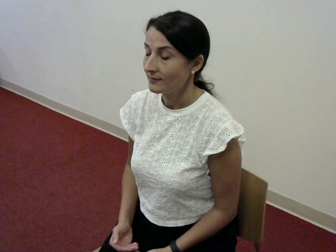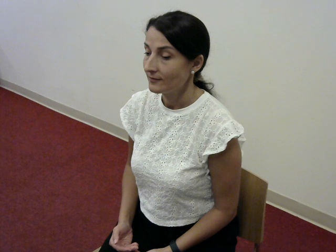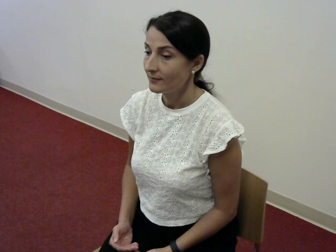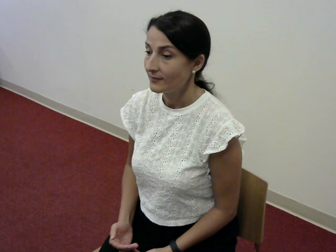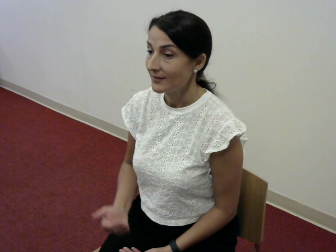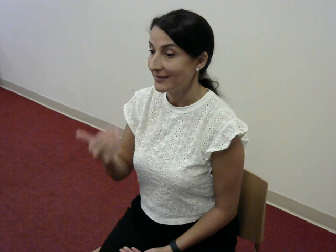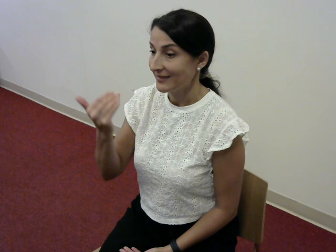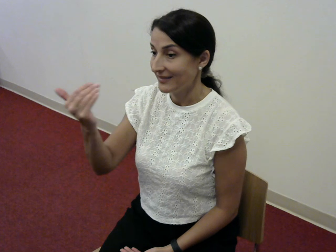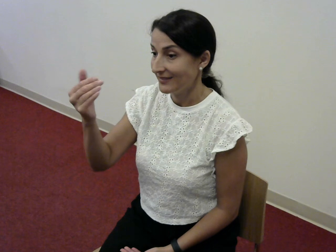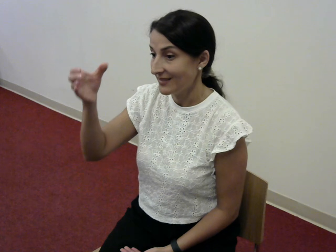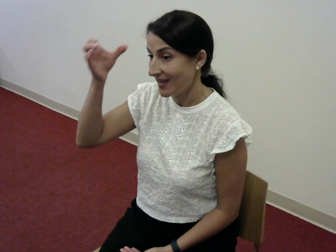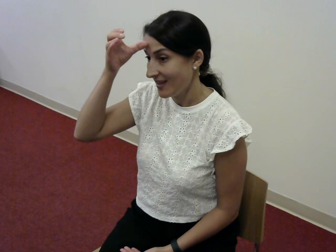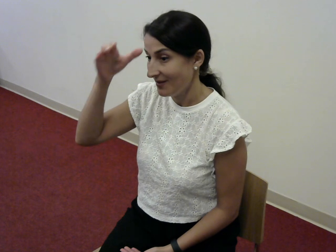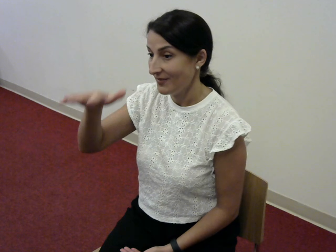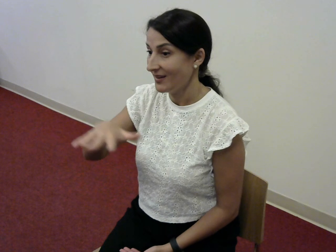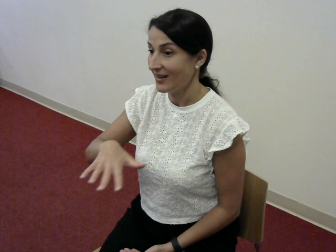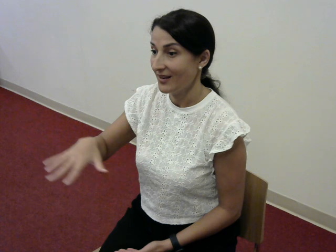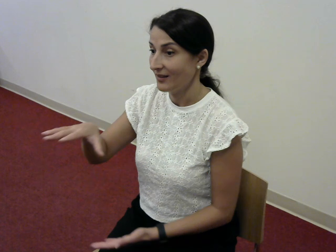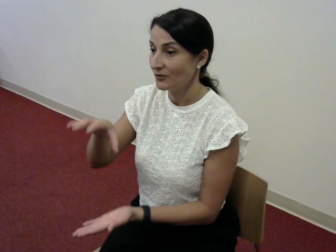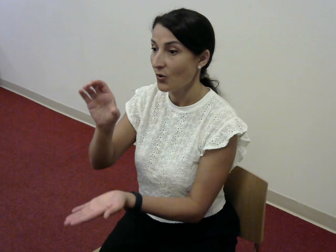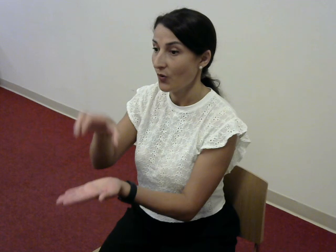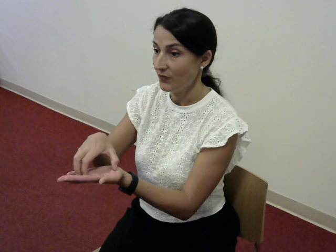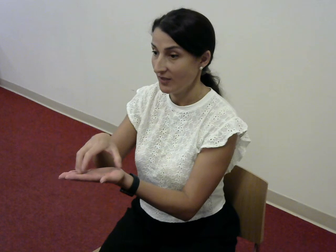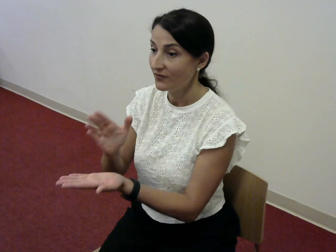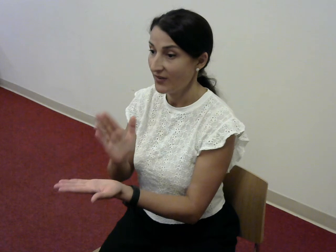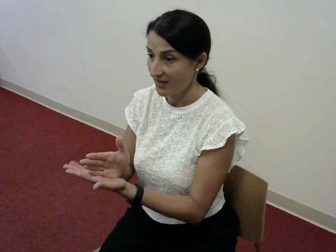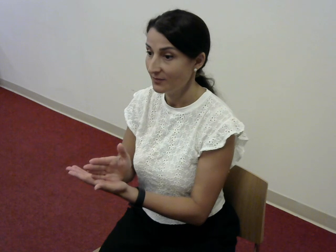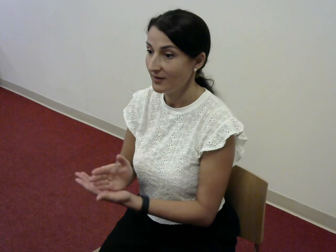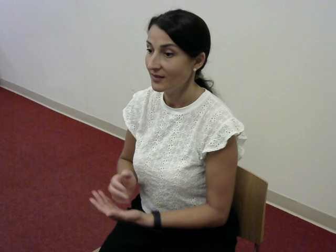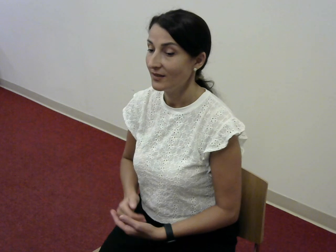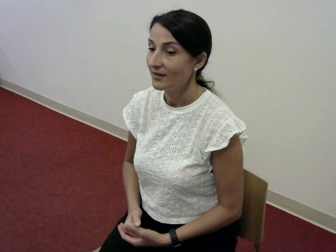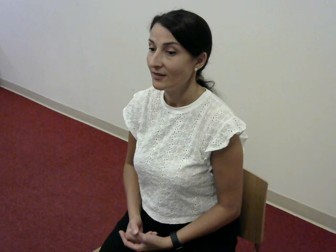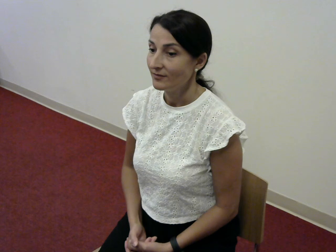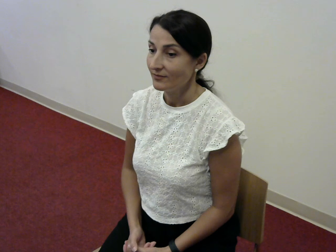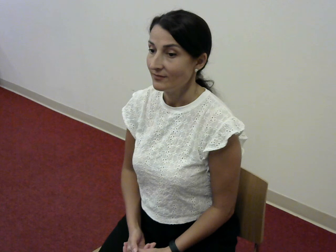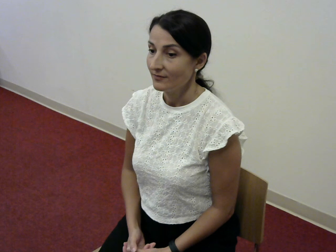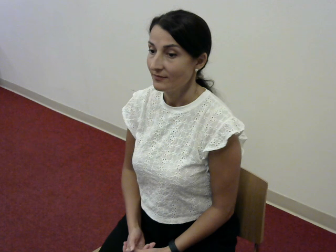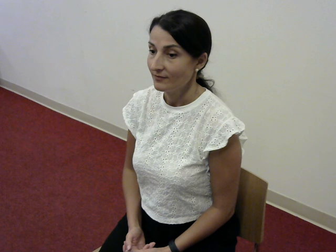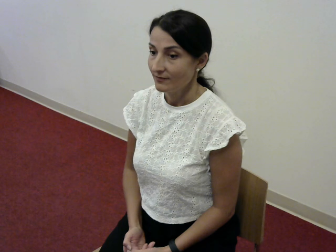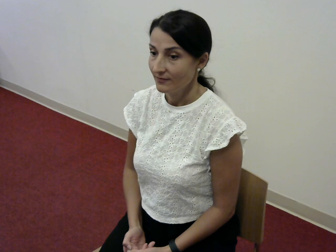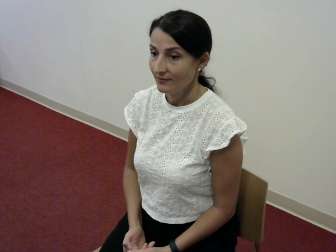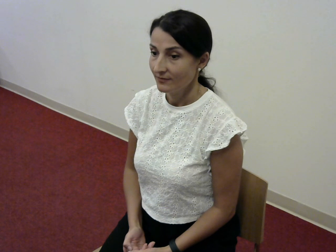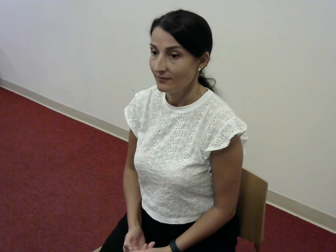Sizin Elmlər Akademiyası tərəfdə ofisiniz varmı?